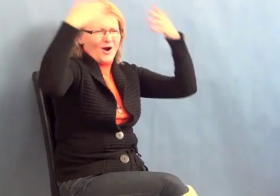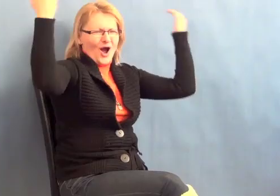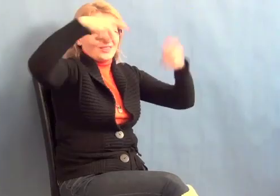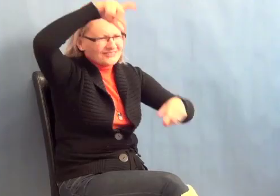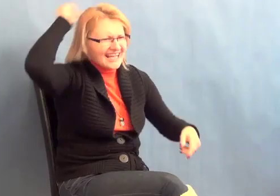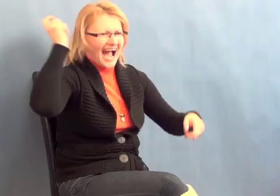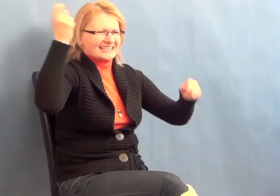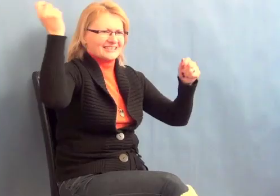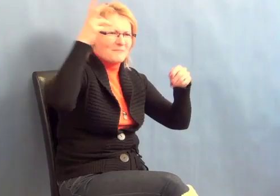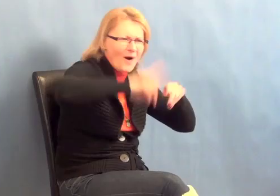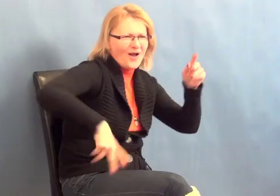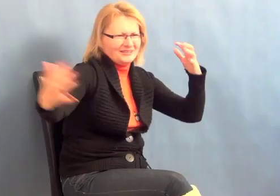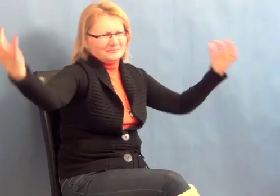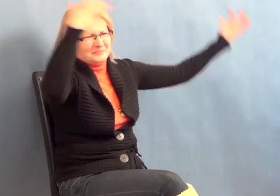Przyjeżdża straż i policja.